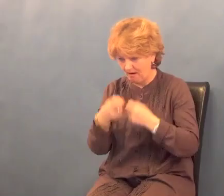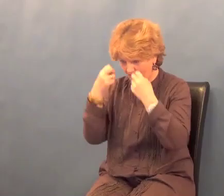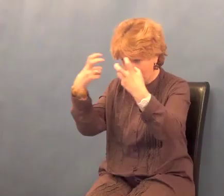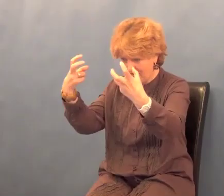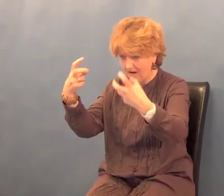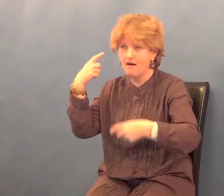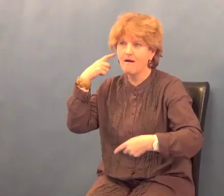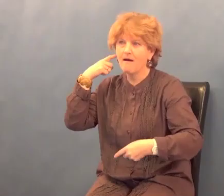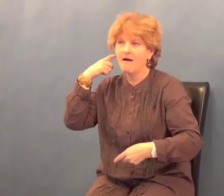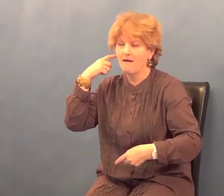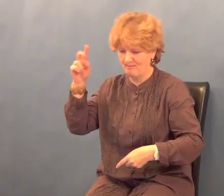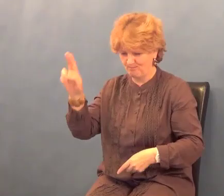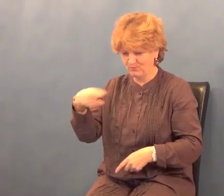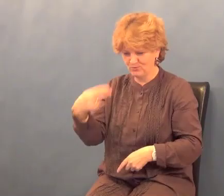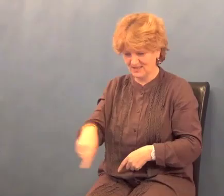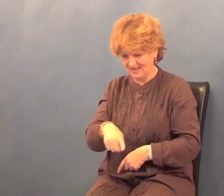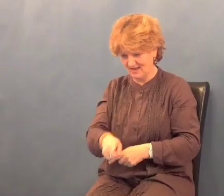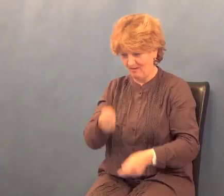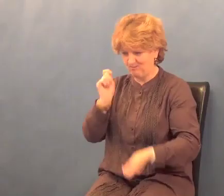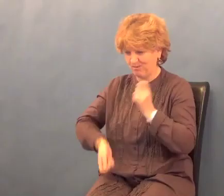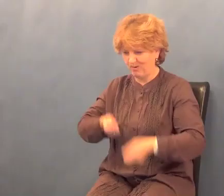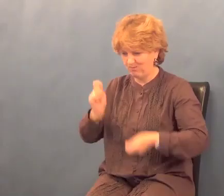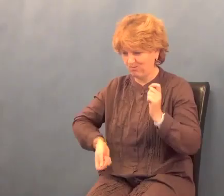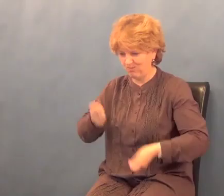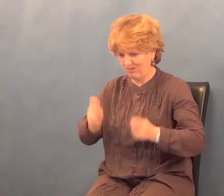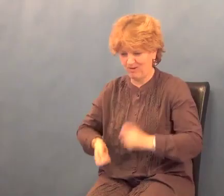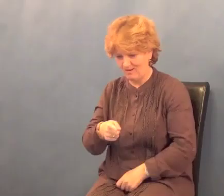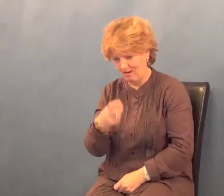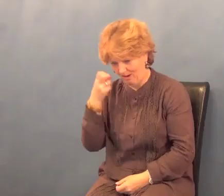A on jest zaskoczony, słyszy, że muzyka gra.